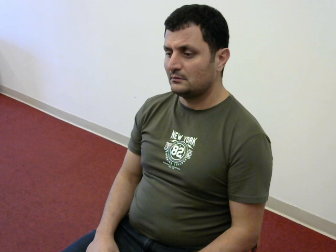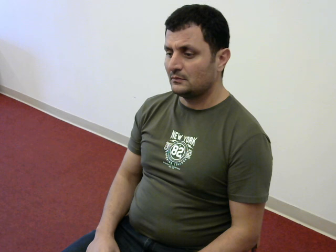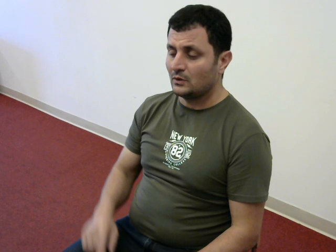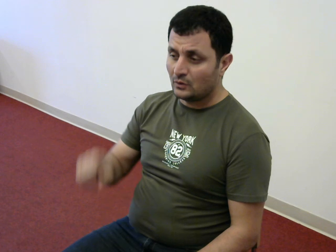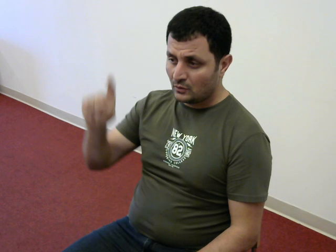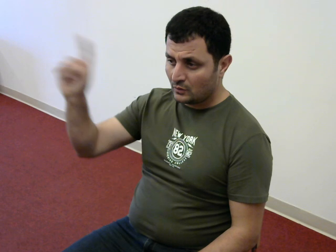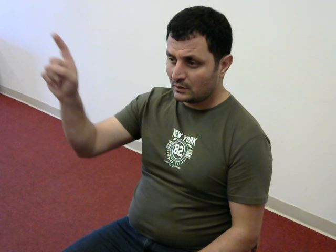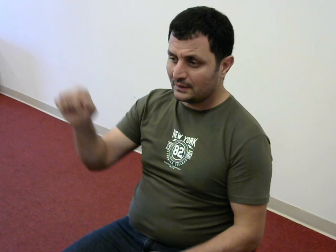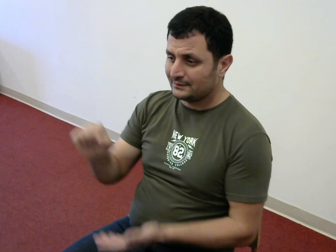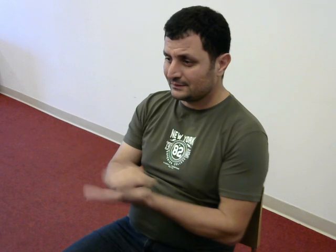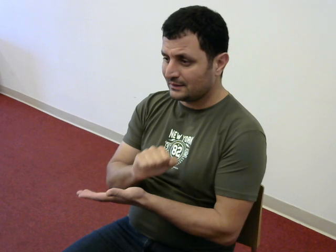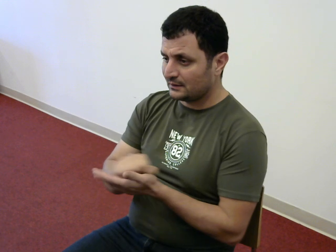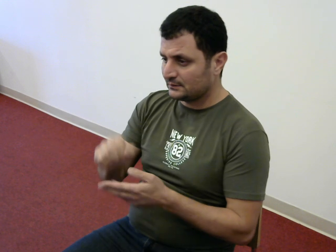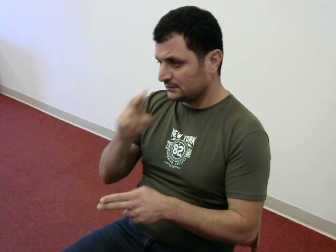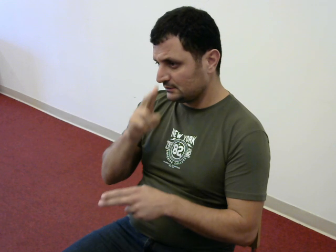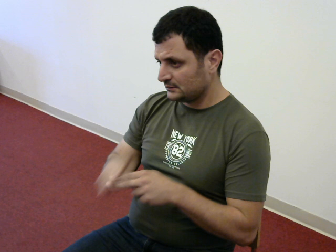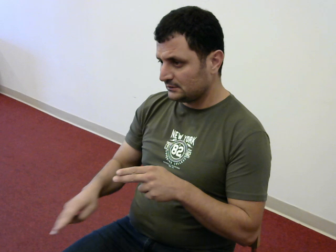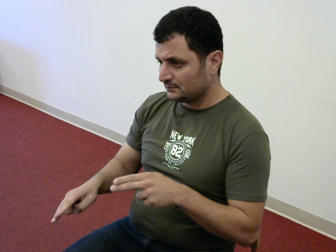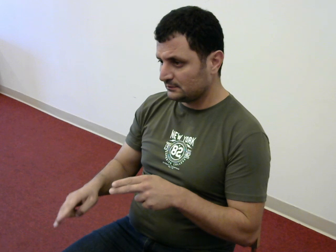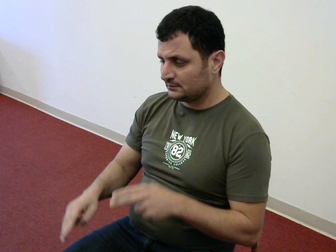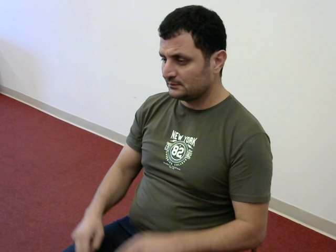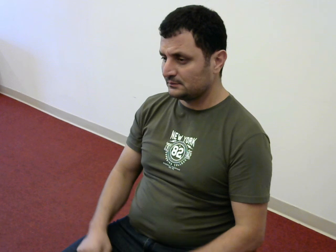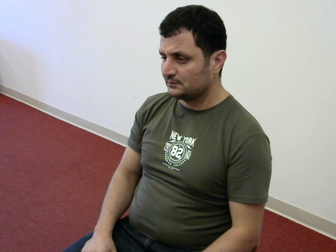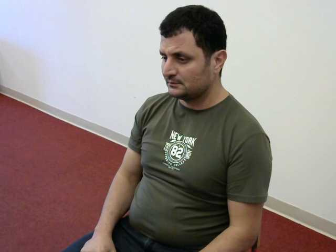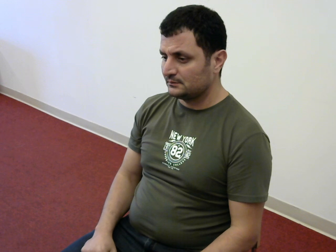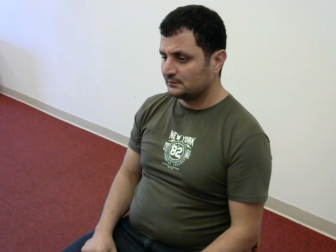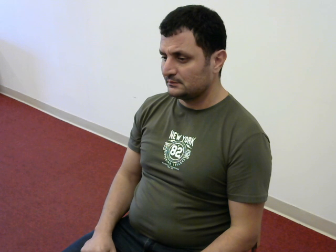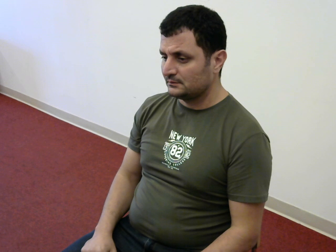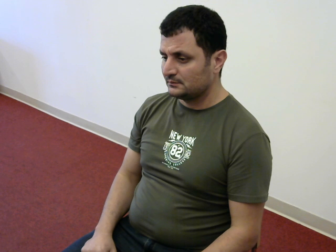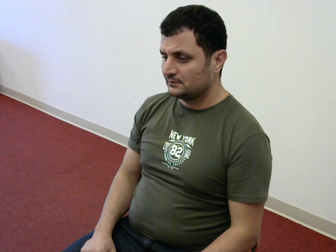O sənədlərini itirib